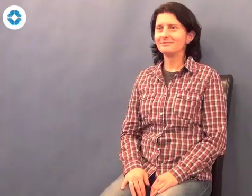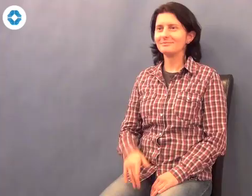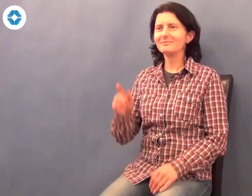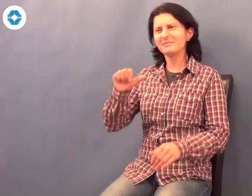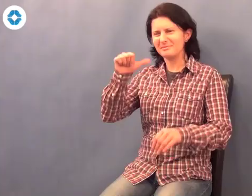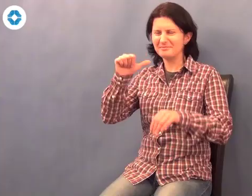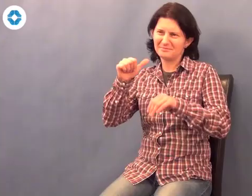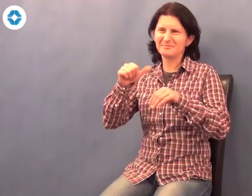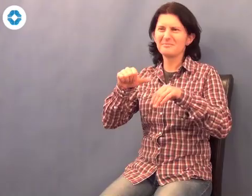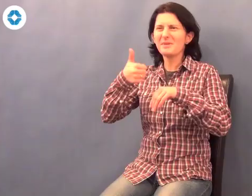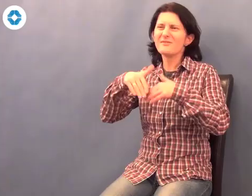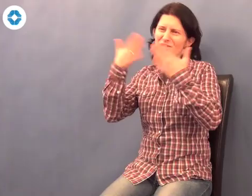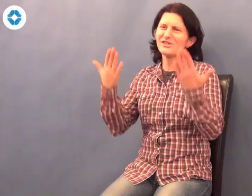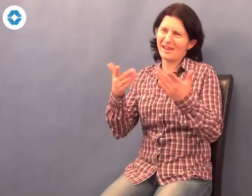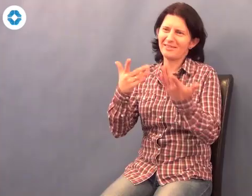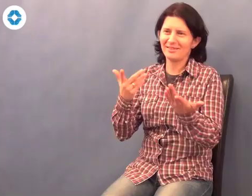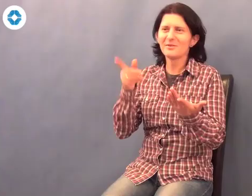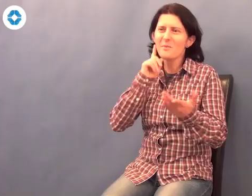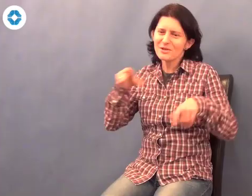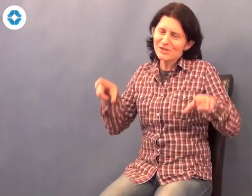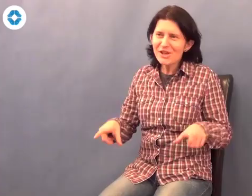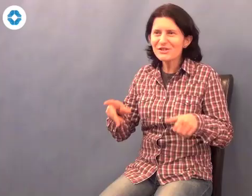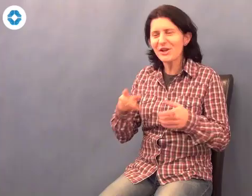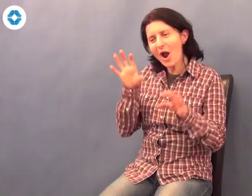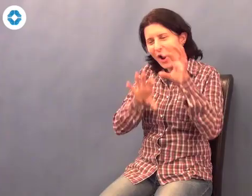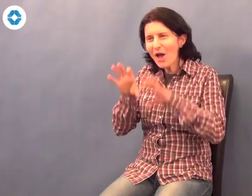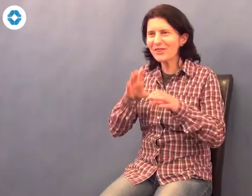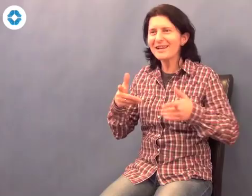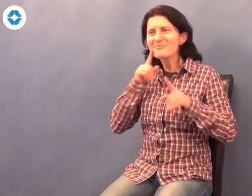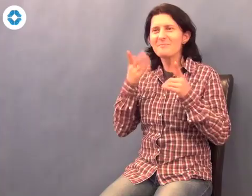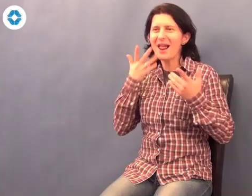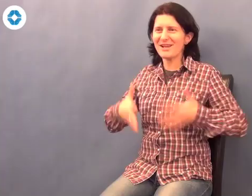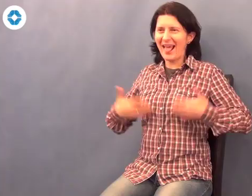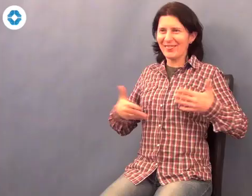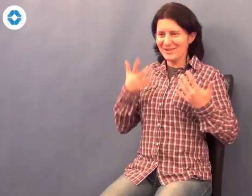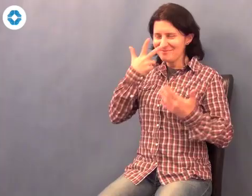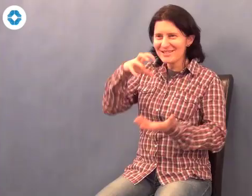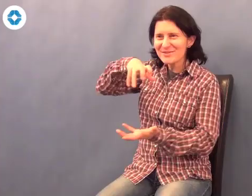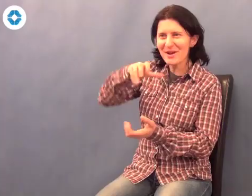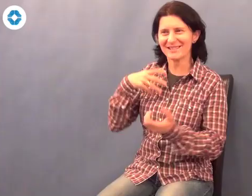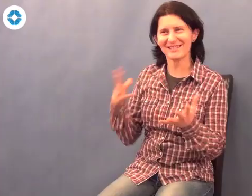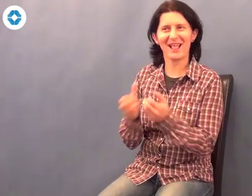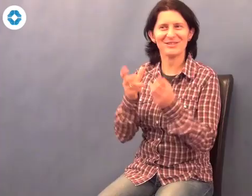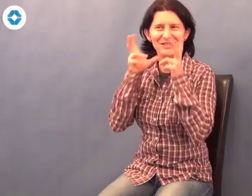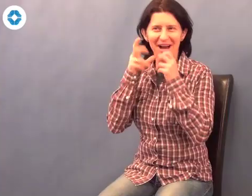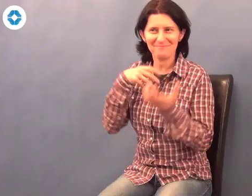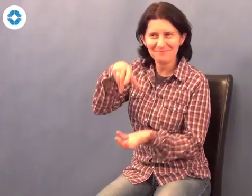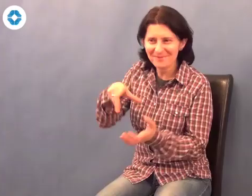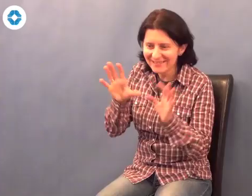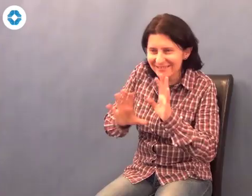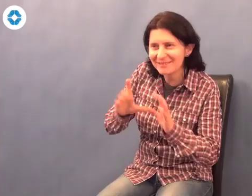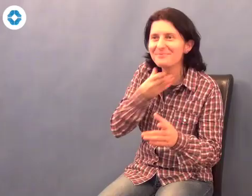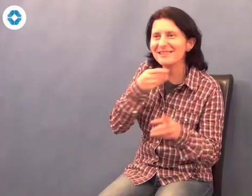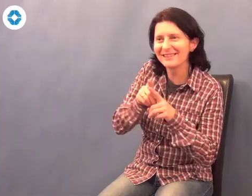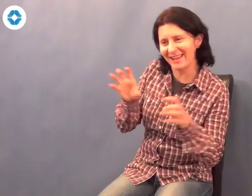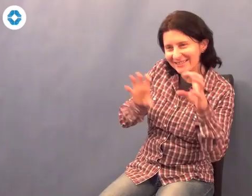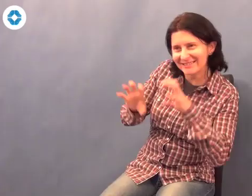Na pierwszym obrazku jest dzień, chłopak radośnie patrzy na żabę w słoiku, którą znalazł. Pies również patrzy.